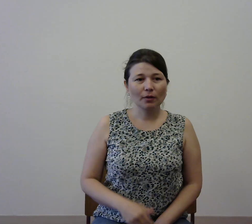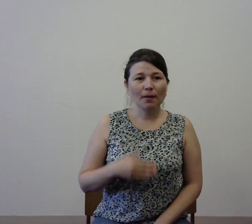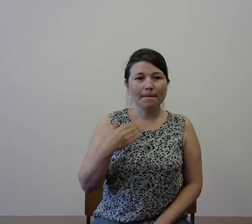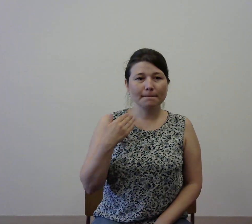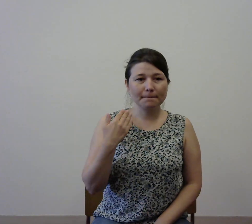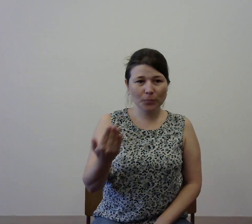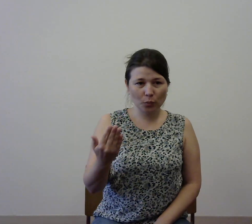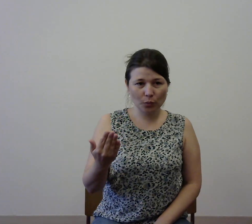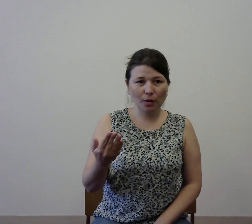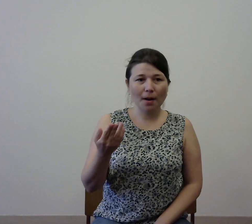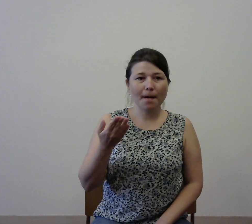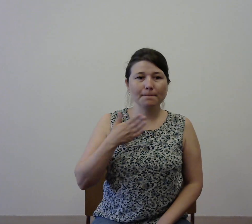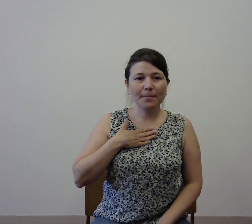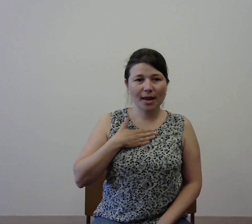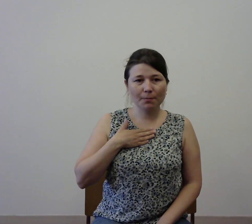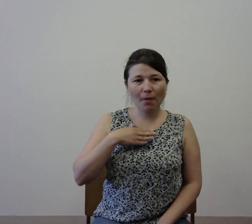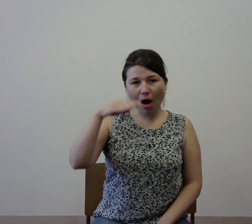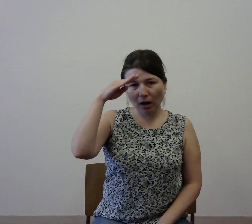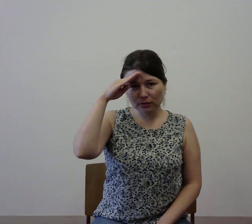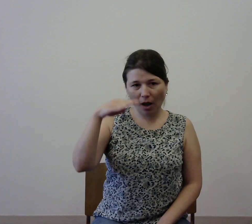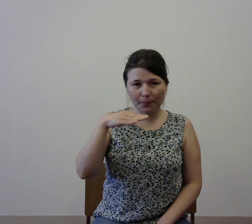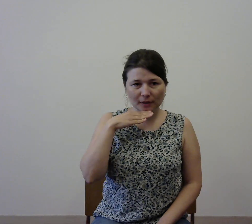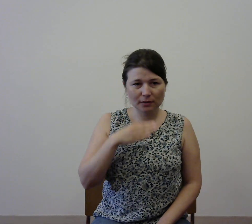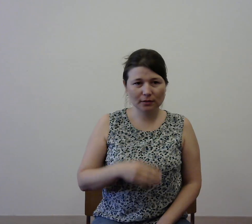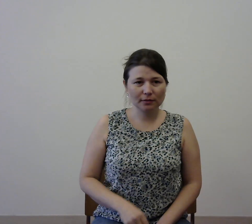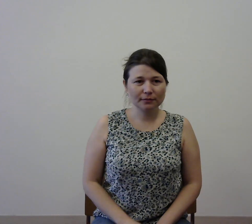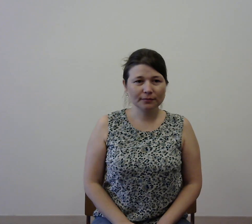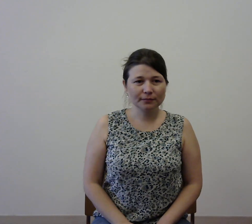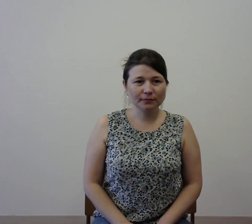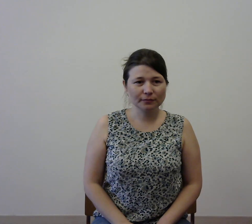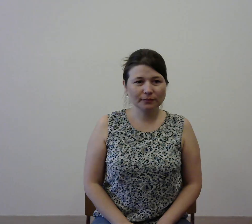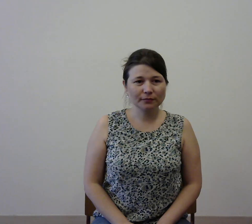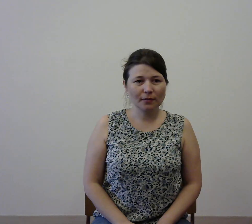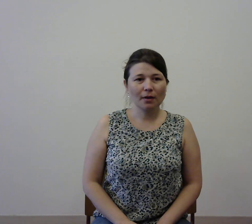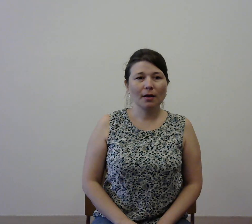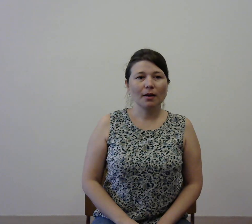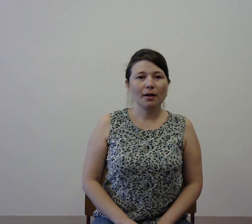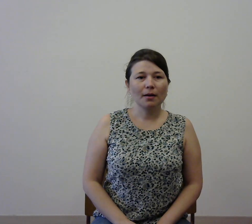Bu mənim atamdır